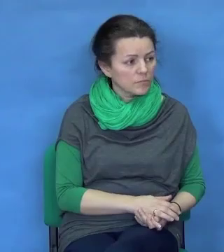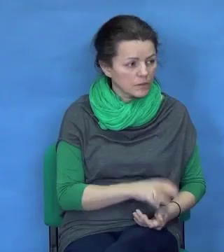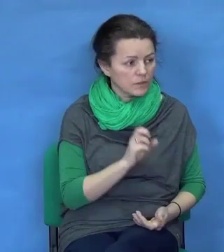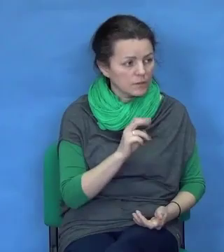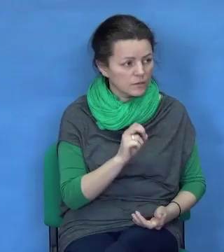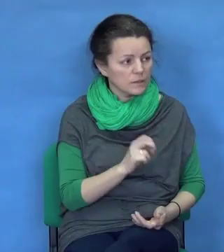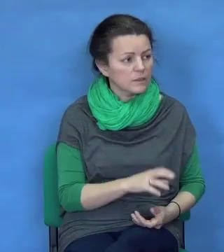Tak.